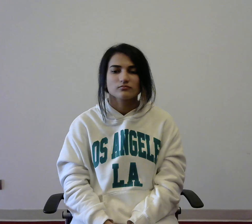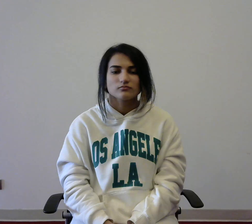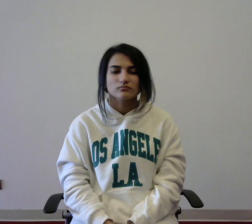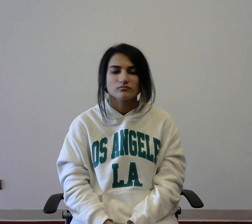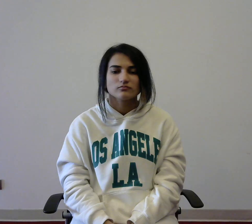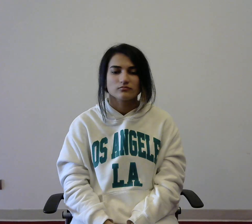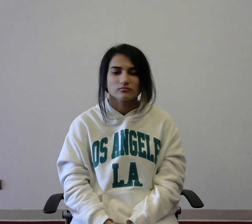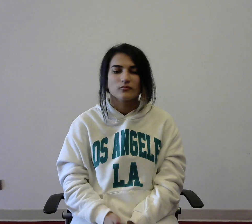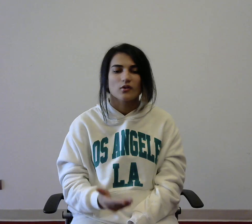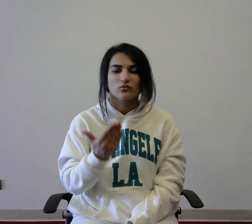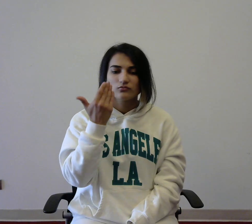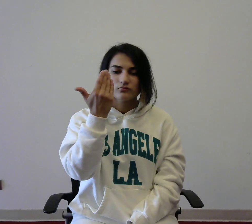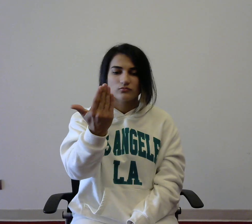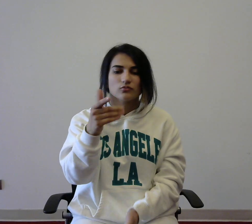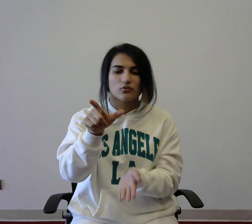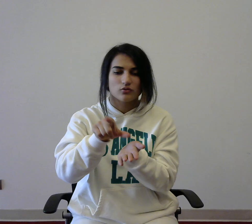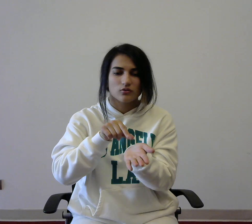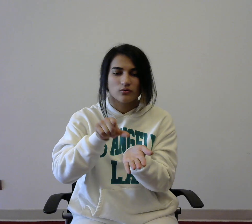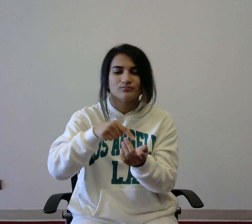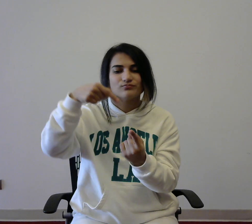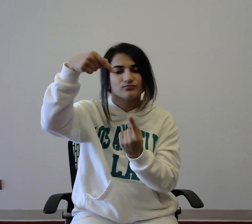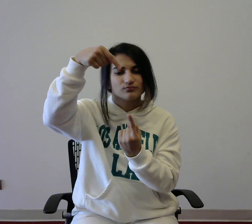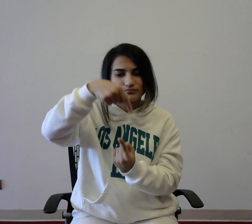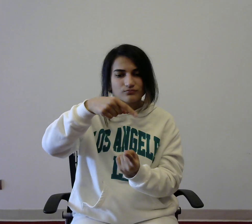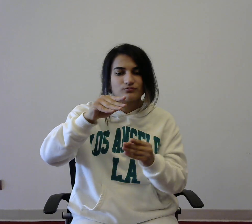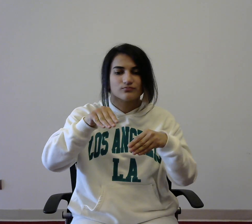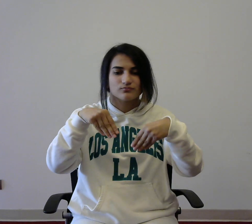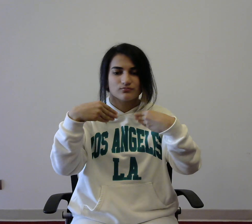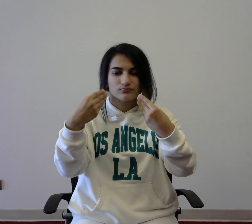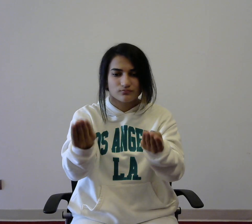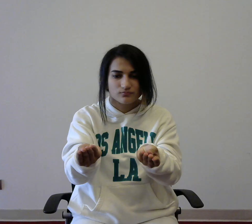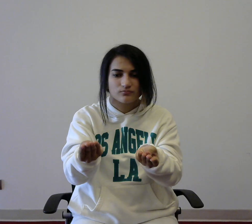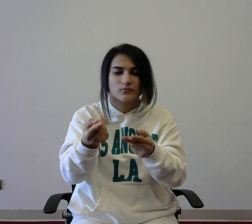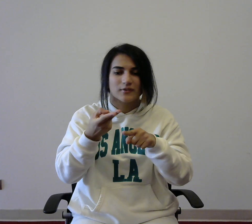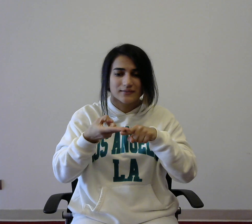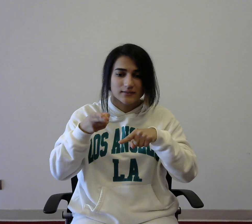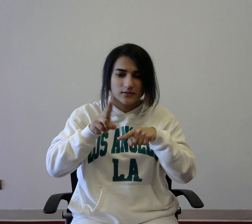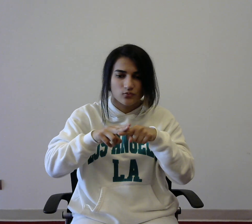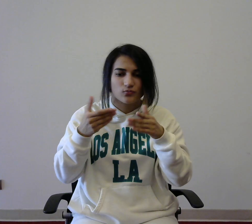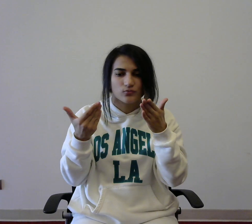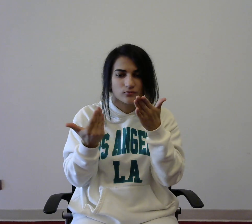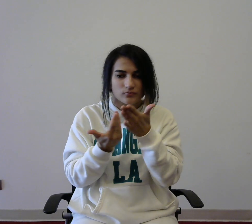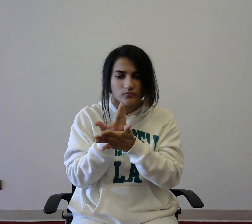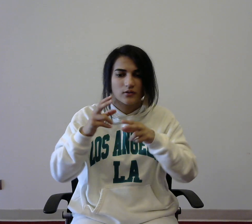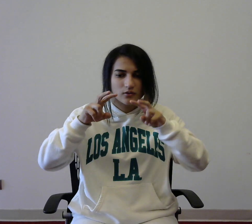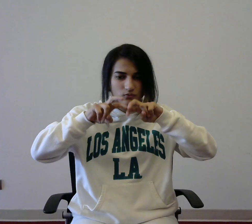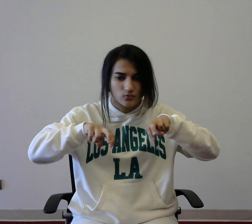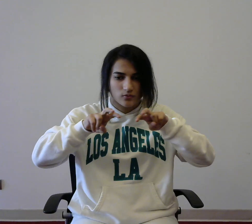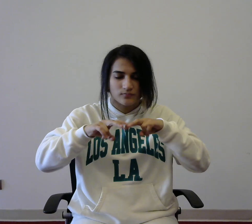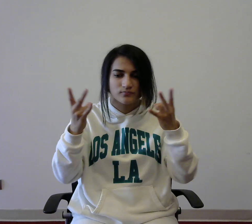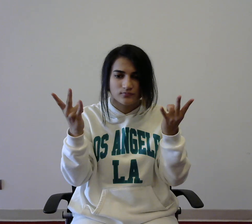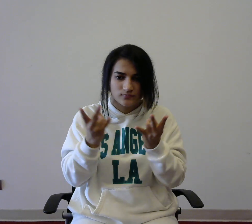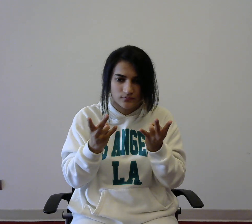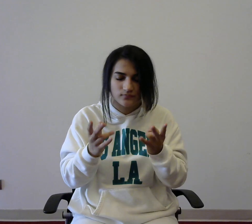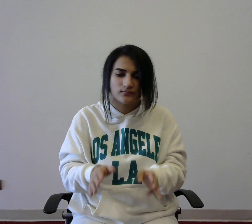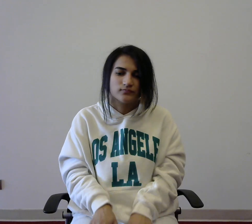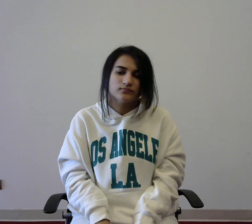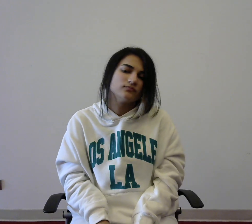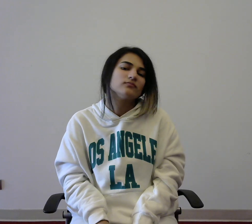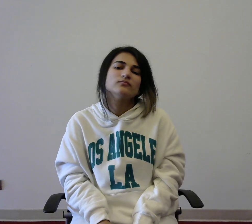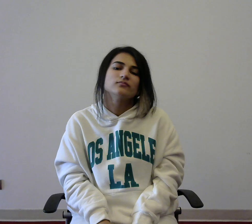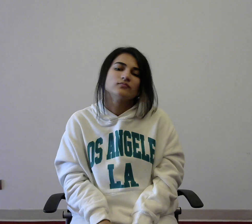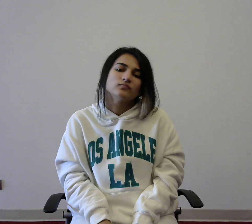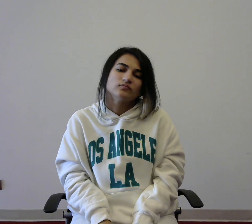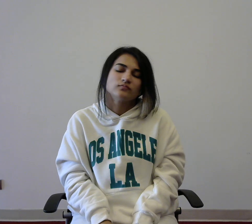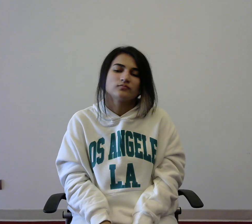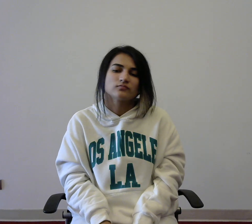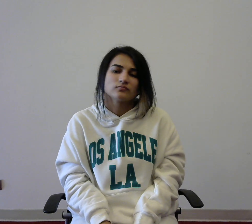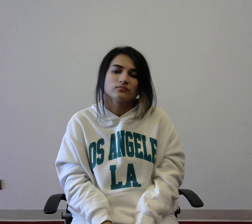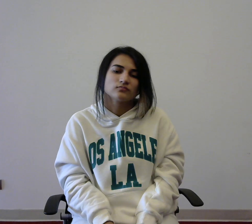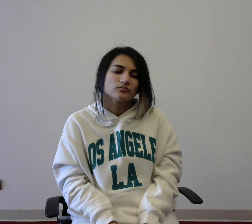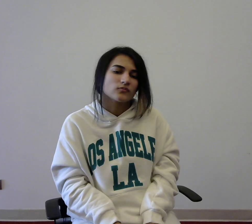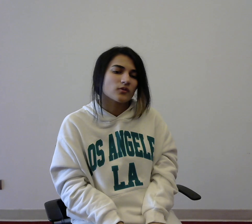Sizə pensiya təyin olunması üçün yenidən müayinə olunmalısınız